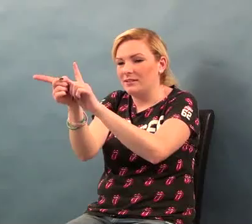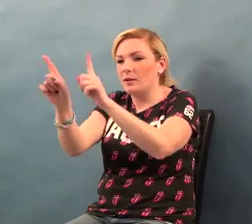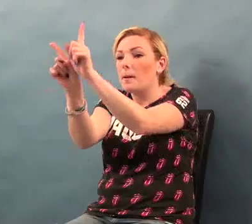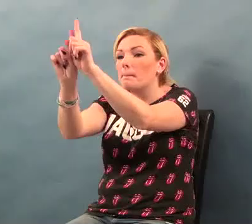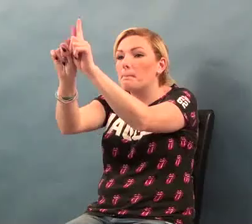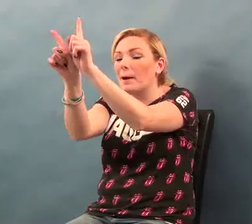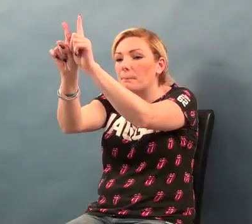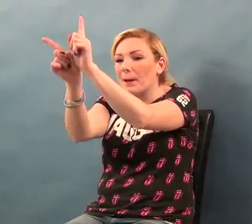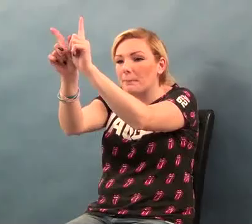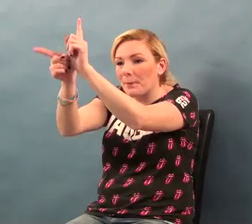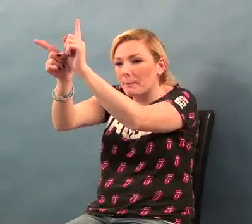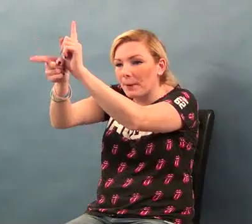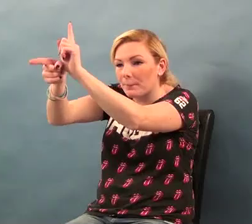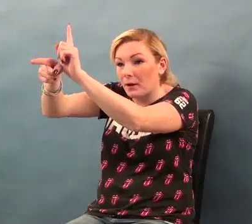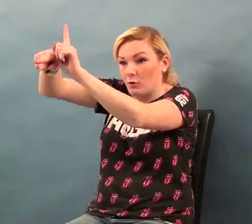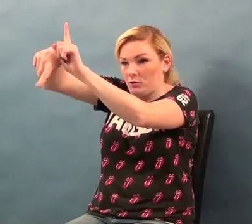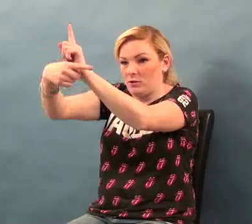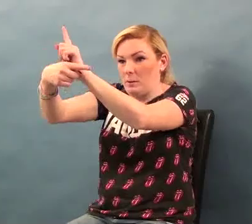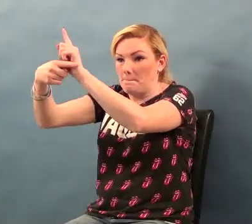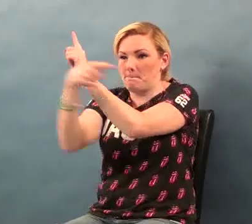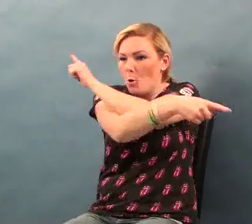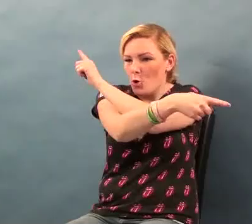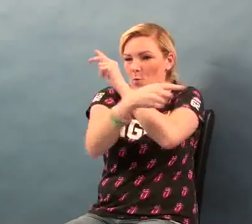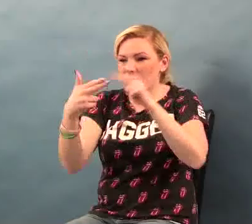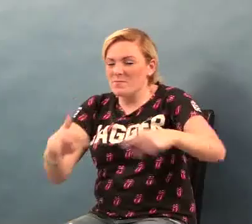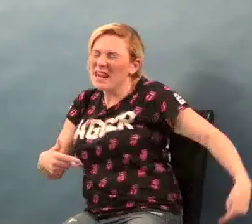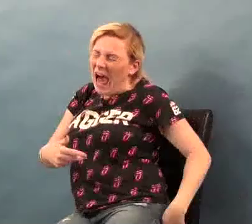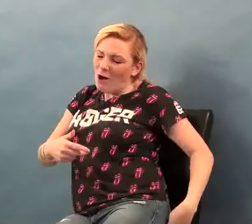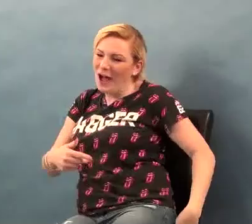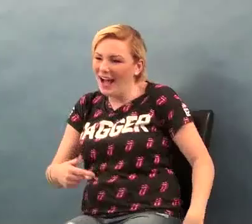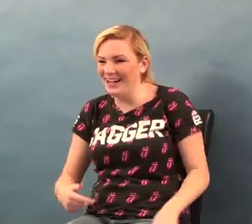Wskazówka budzika oderwała się od budzika i trafiła w pupę Myszki Miki.